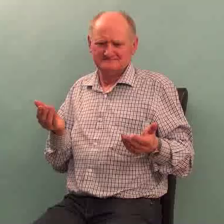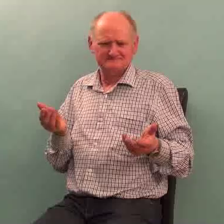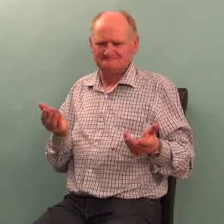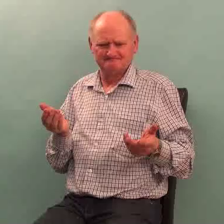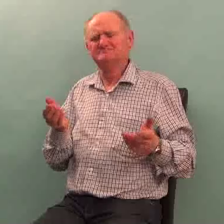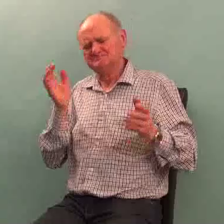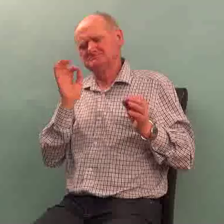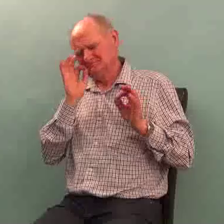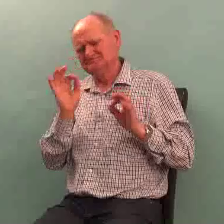Dobrze, dobrze.